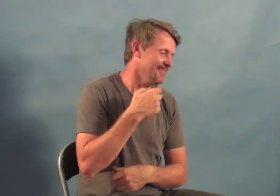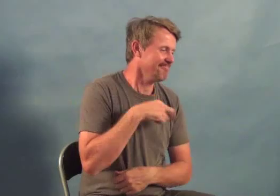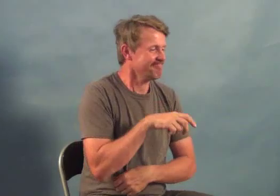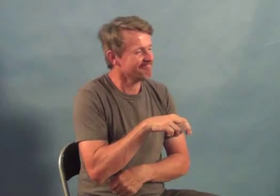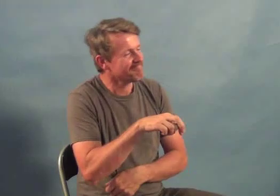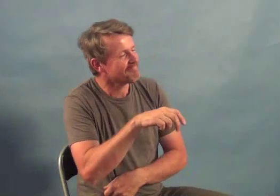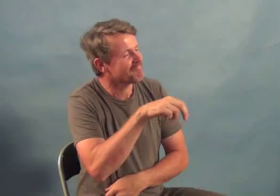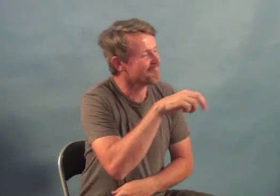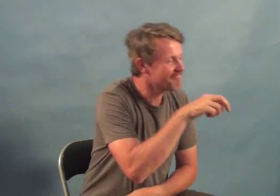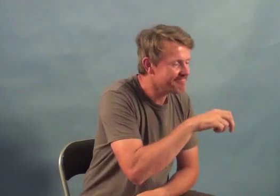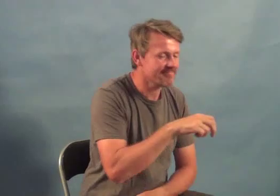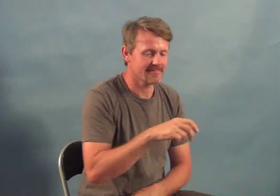I podszedł do Charliego Chaplina.